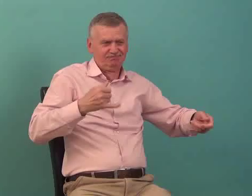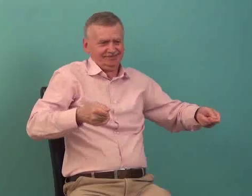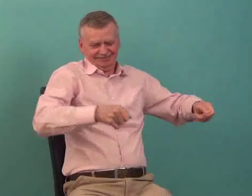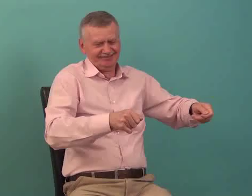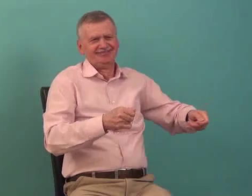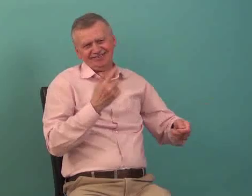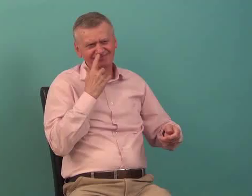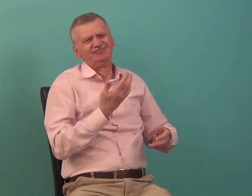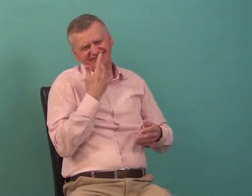Wygląda to na kradzież.